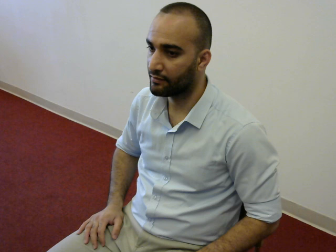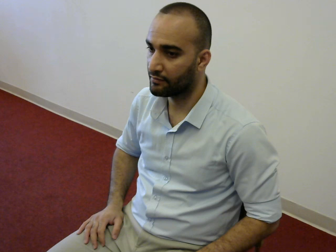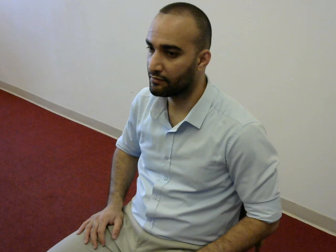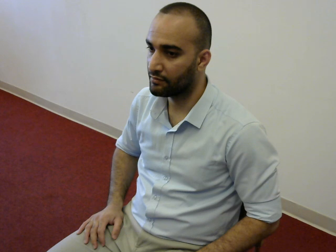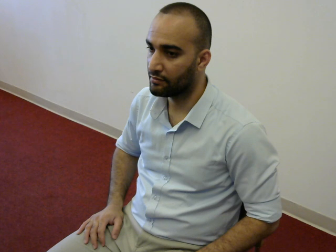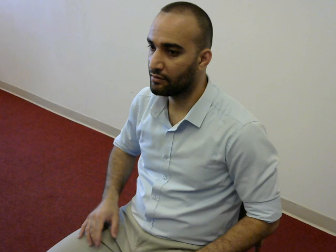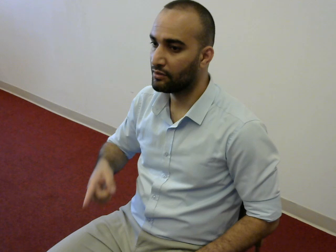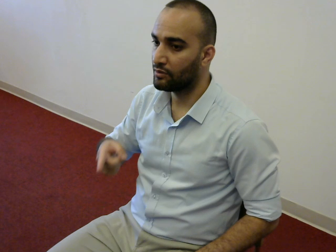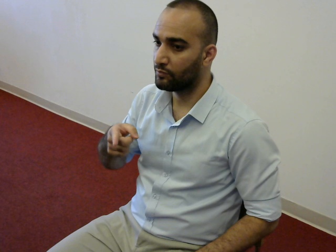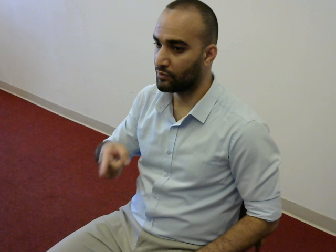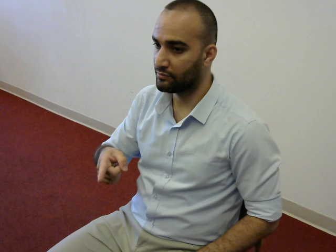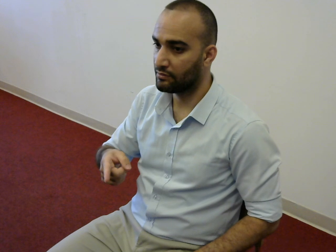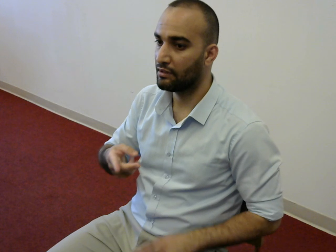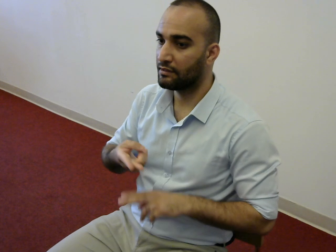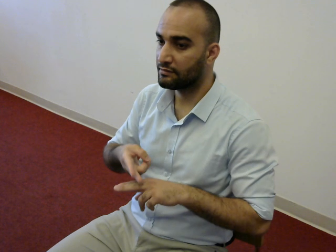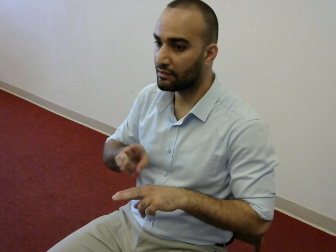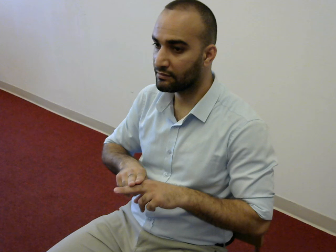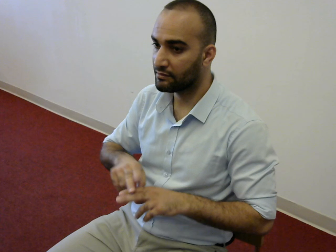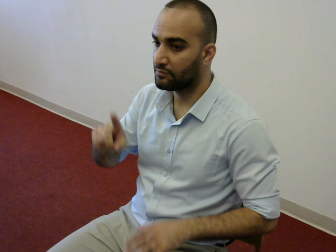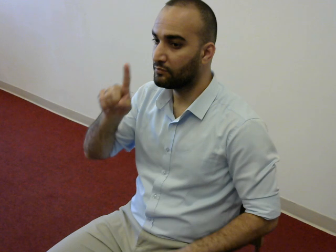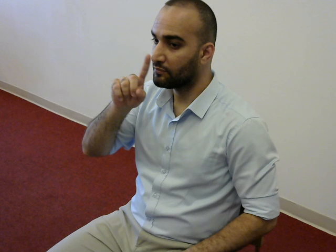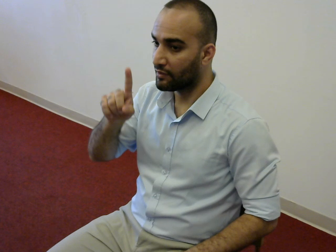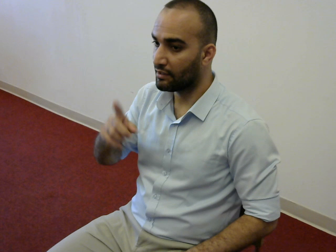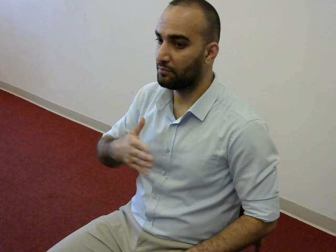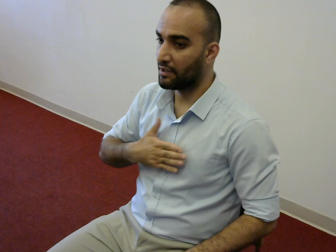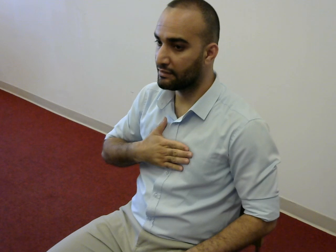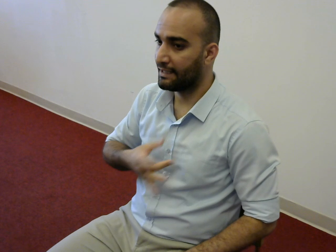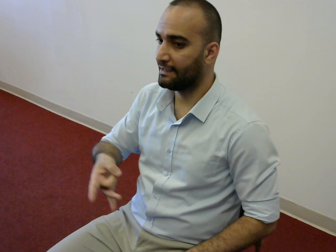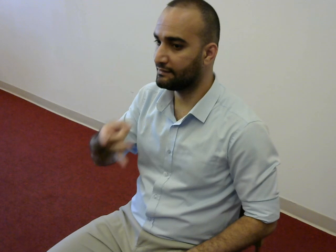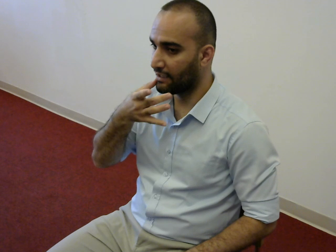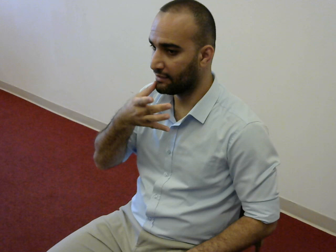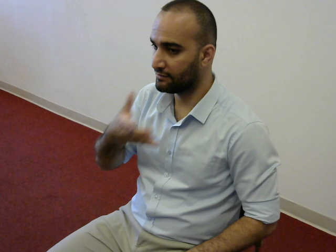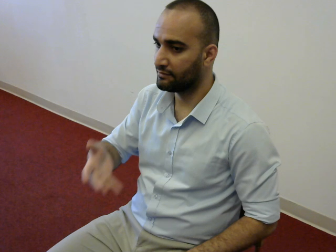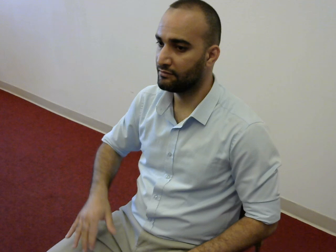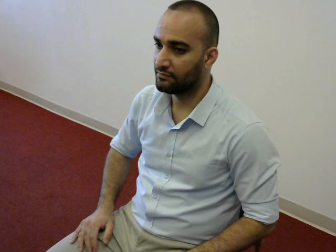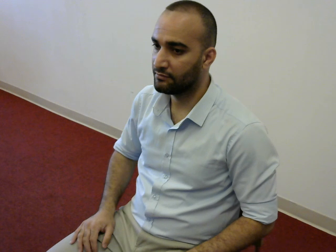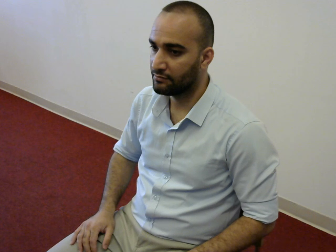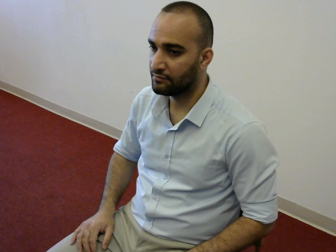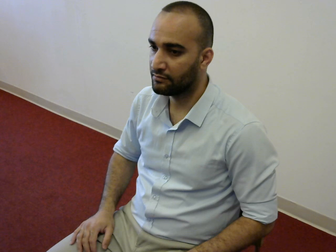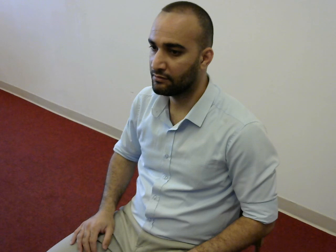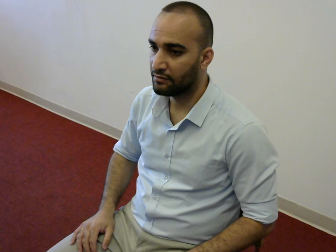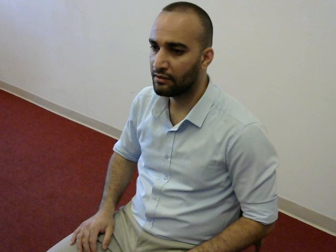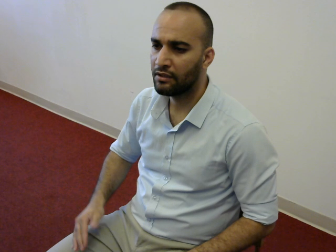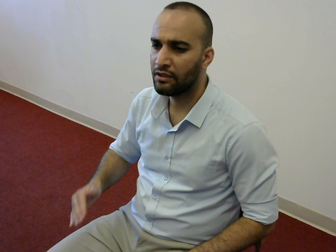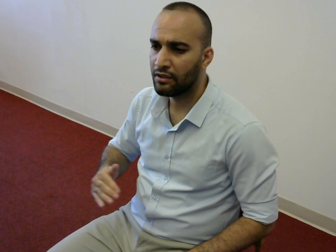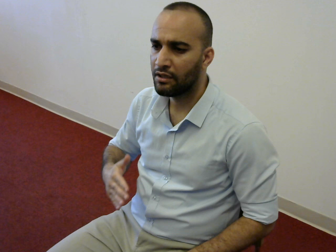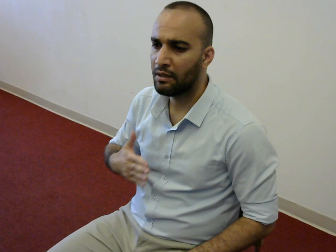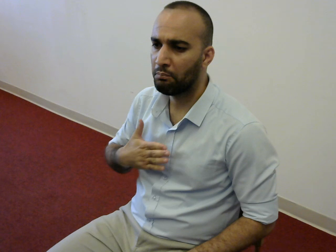Bu ətir mənim xoşuma gəlir